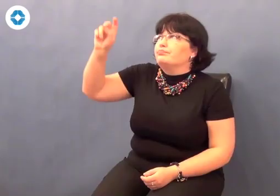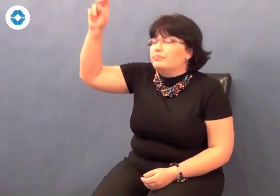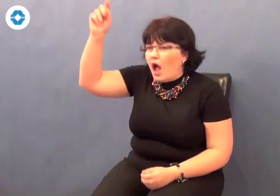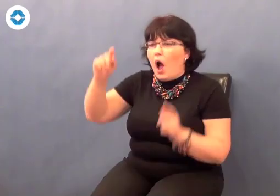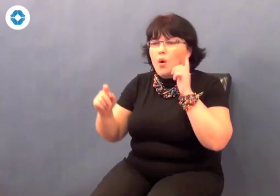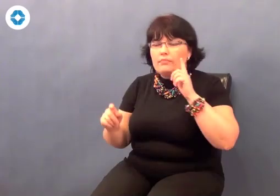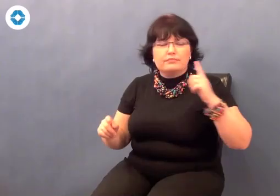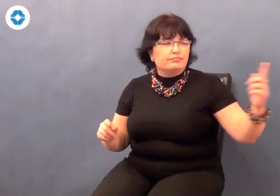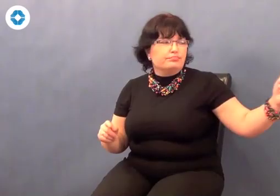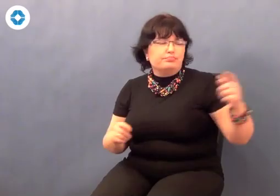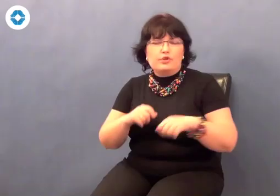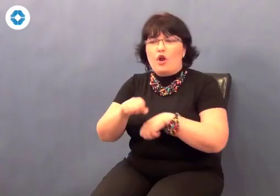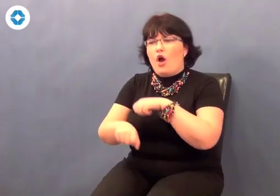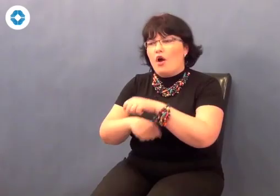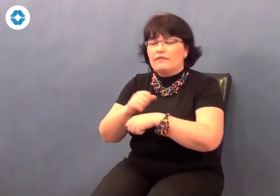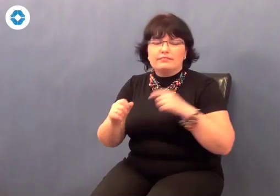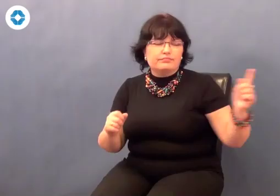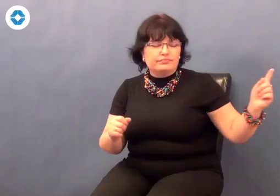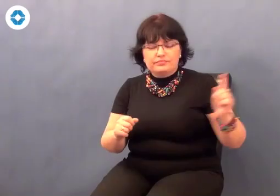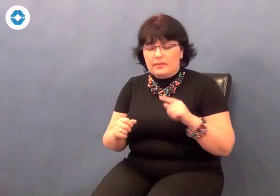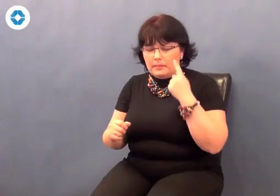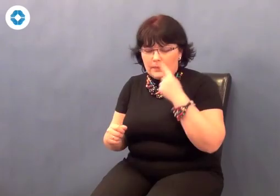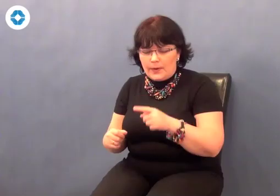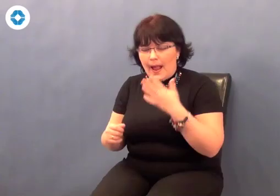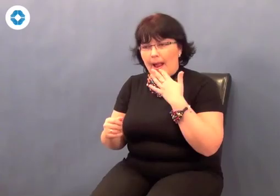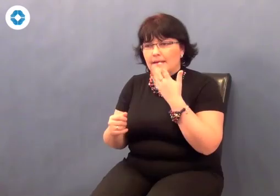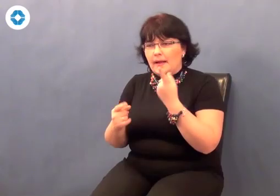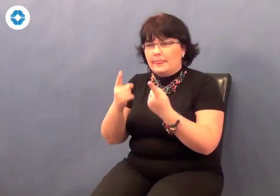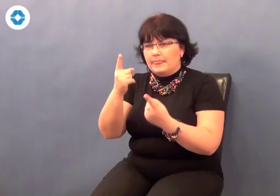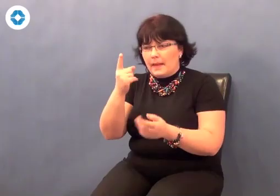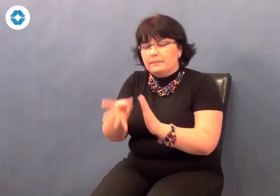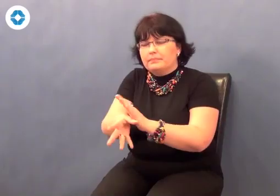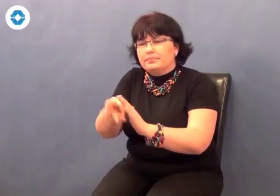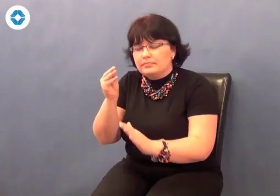Nadjeżdża chłopiec na rowerze, zauważa kosze z gruszkami i chciałby ukraść jedną.